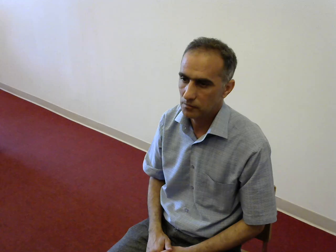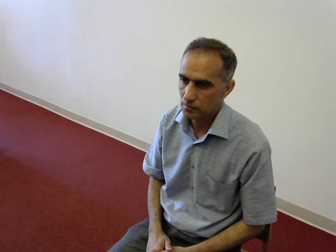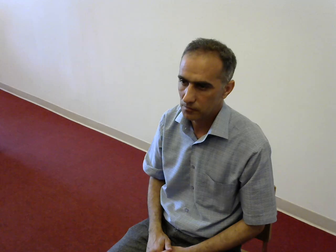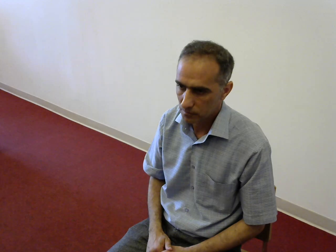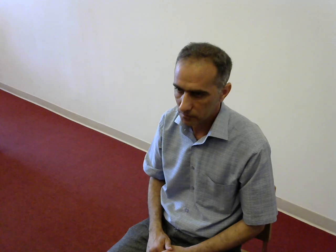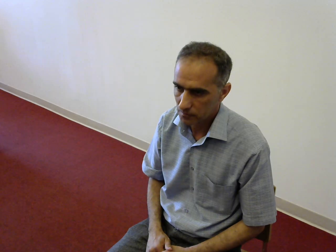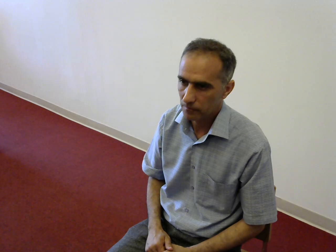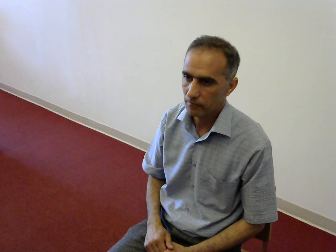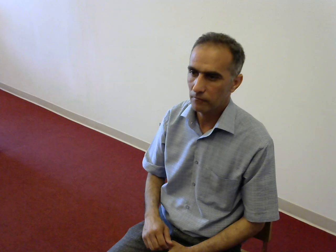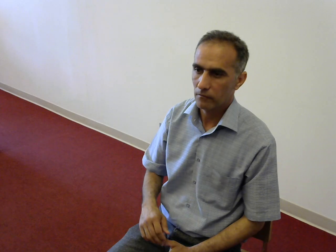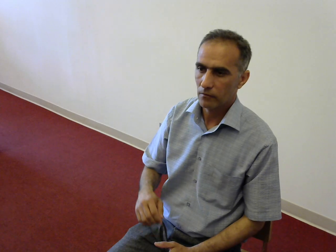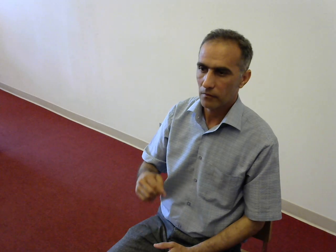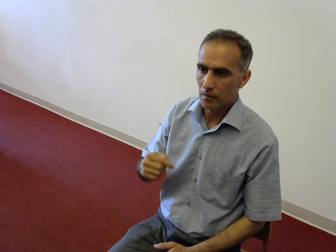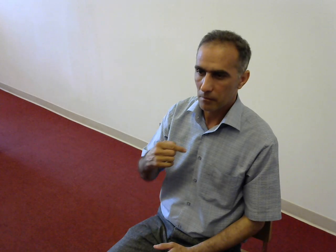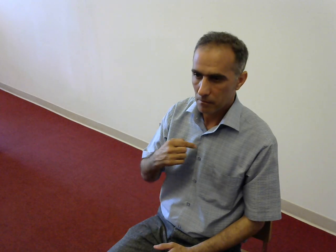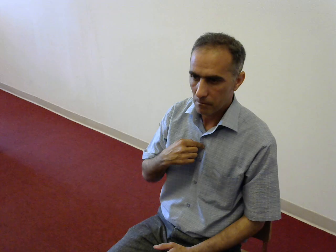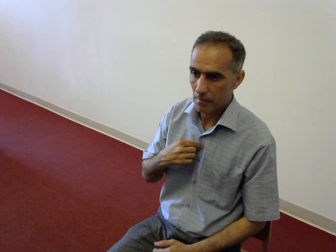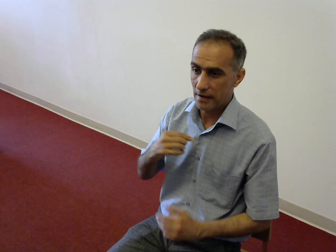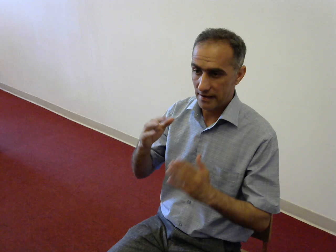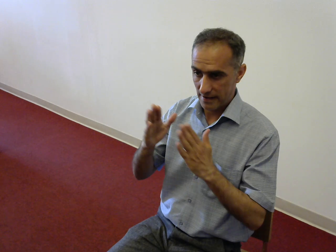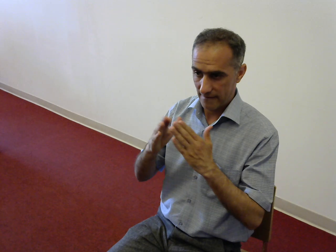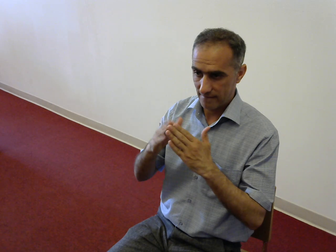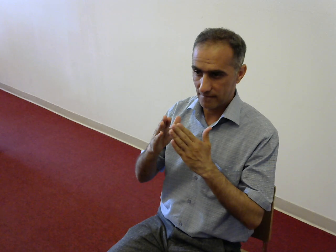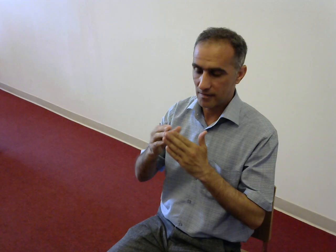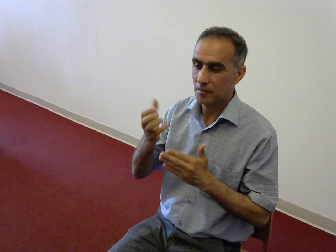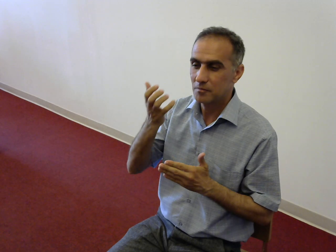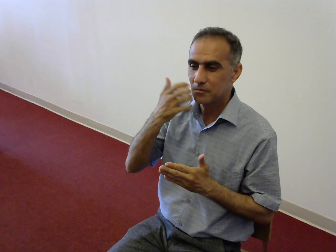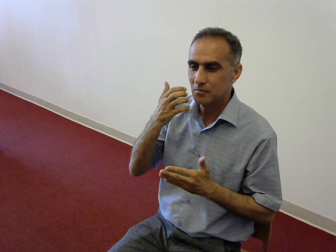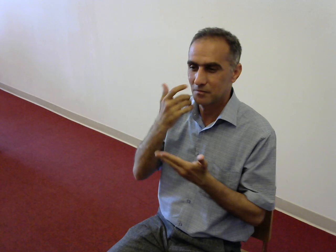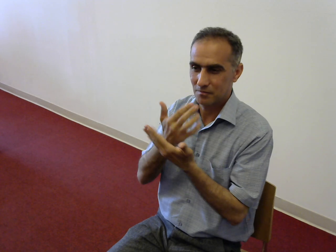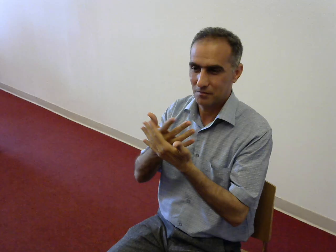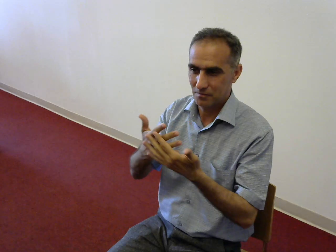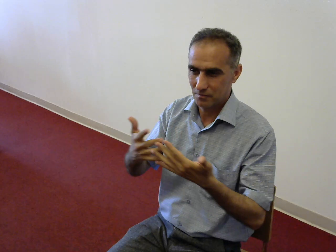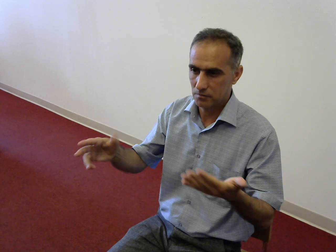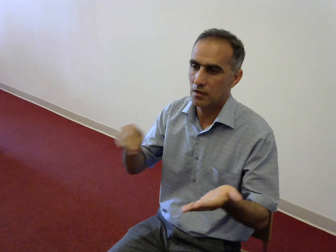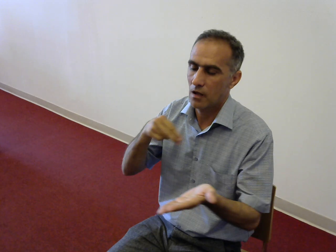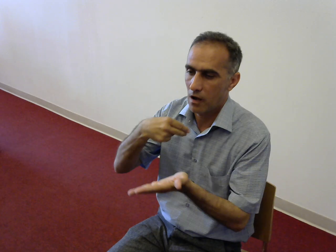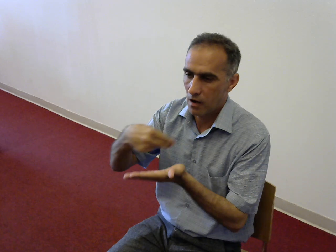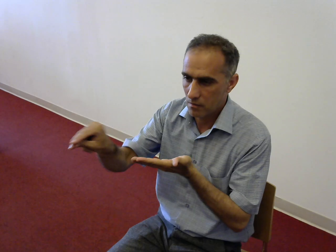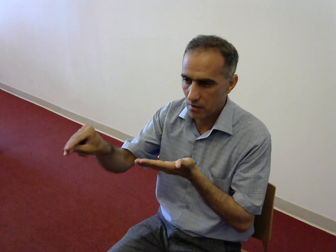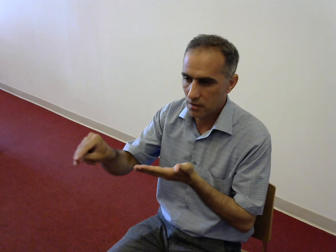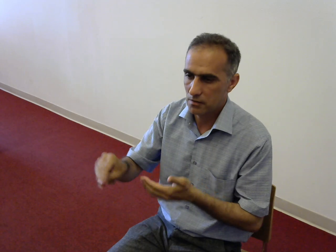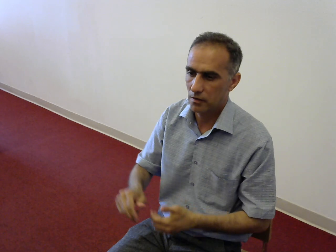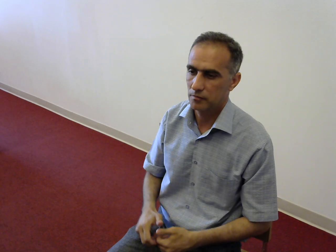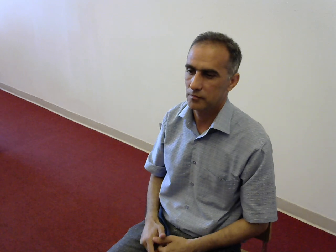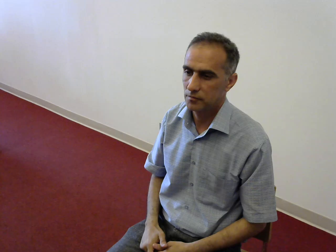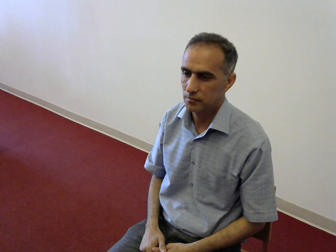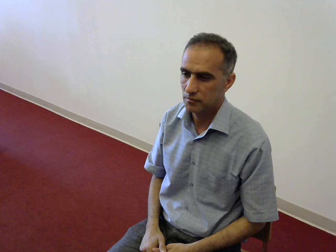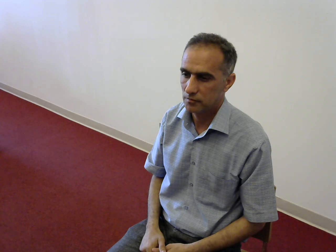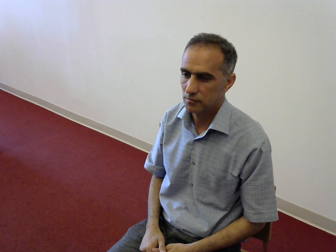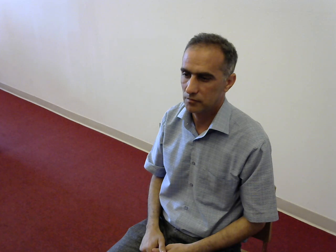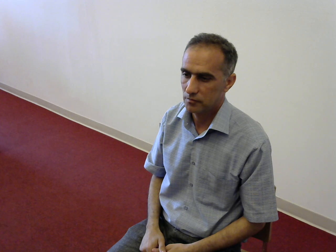Mən evə ərzaq almalıyam